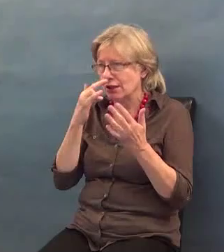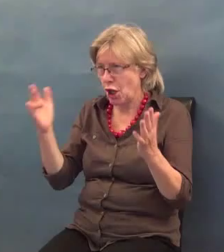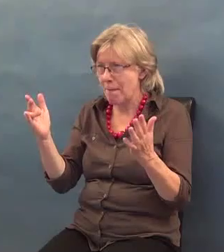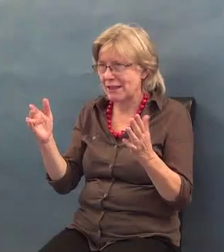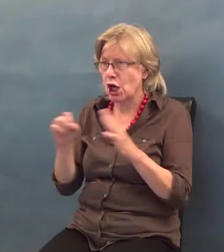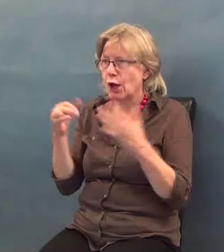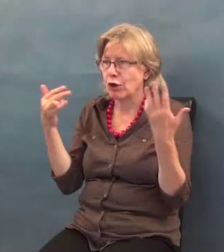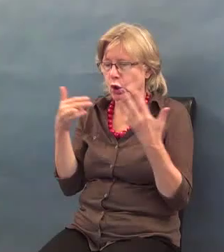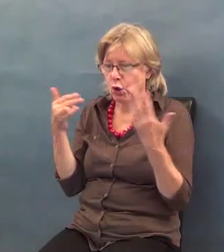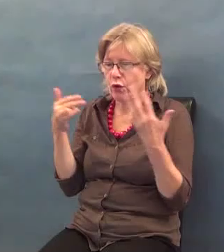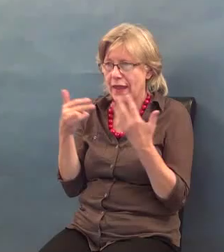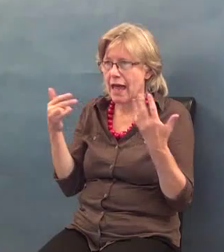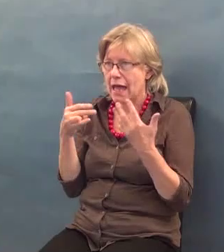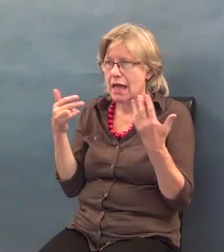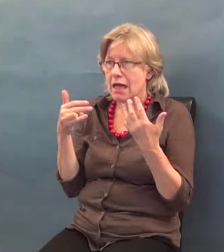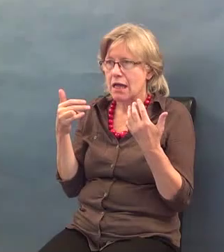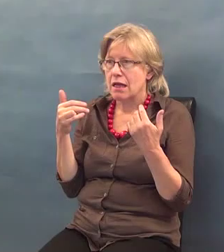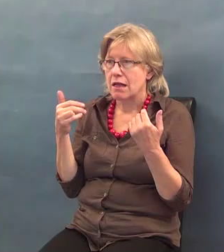Zobaczę w klubie.